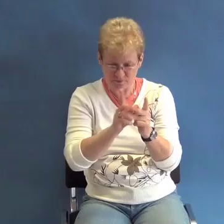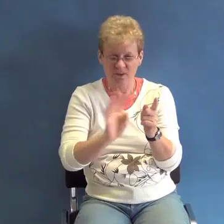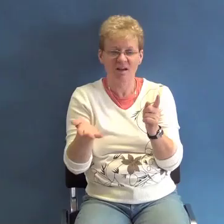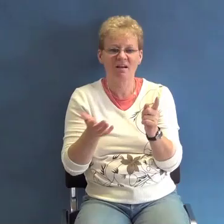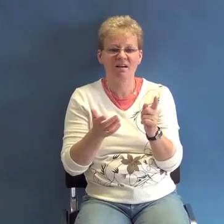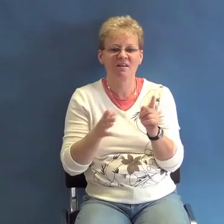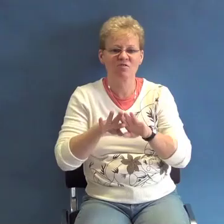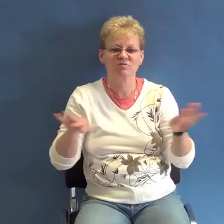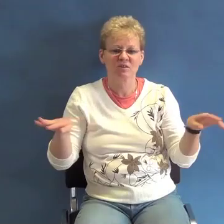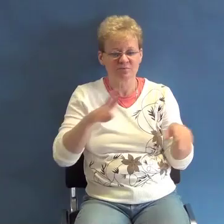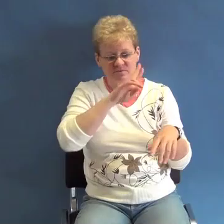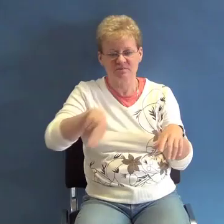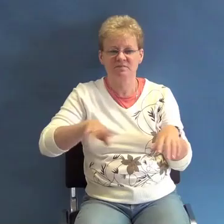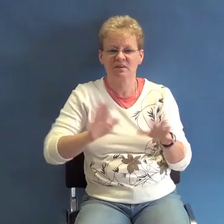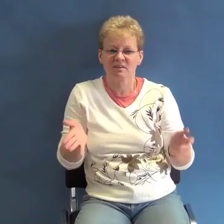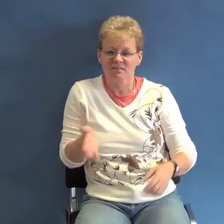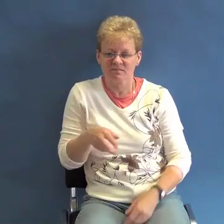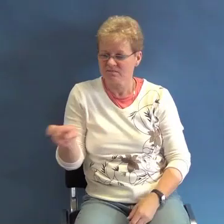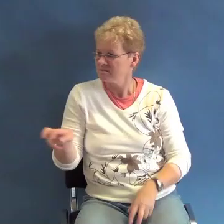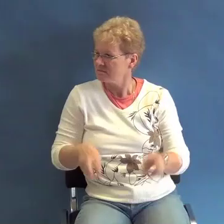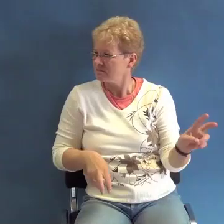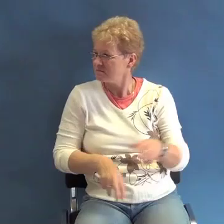Nie mogą, muszą chodzić do osobnych toalet.